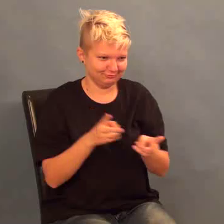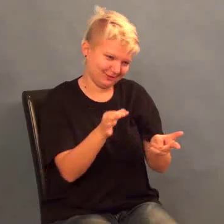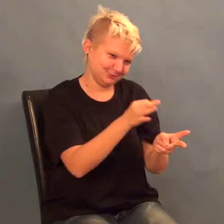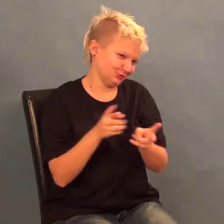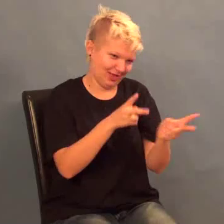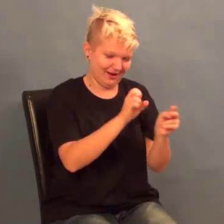Chłopiec został zrzucony do wody.